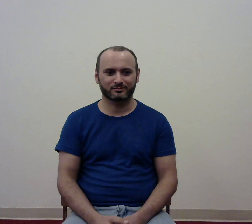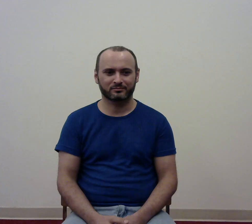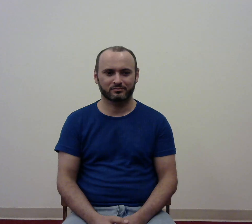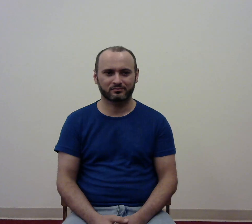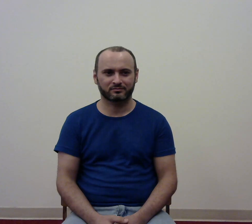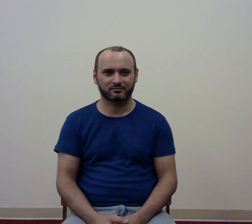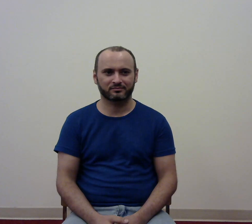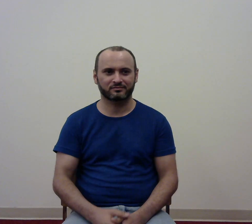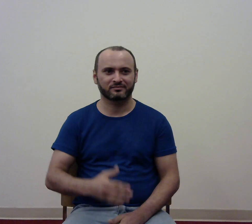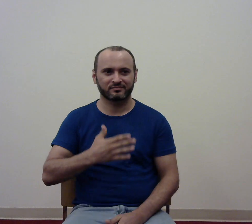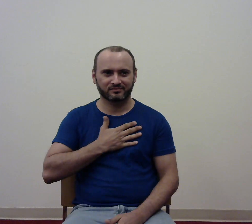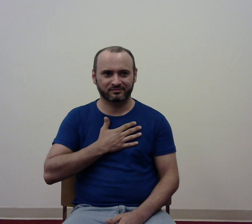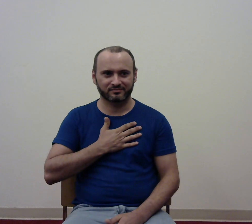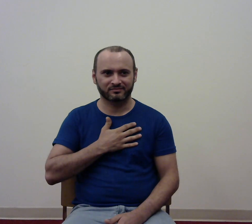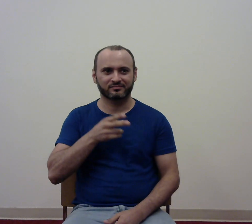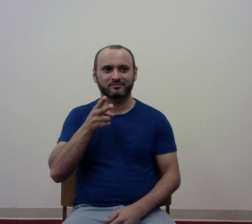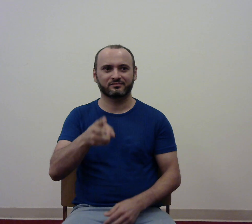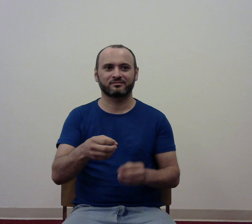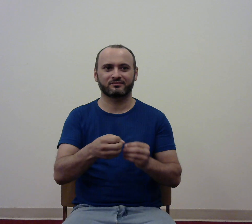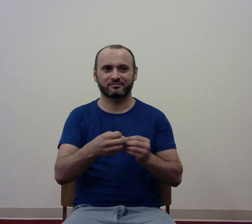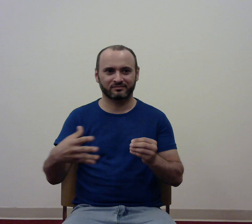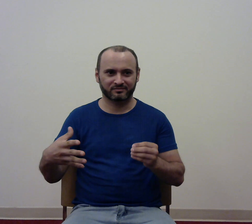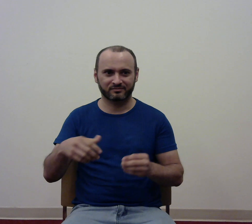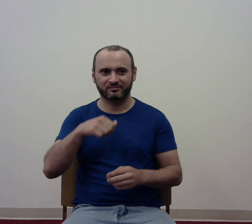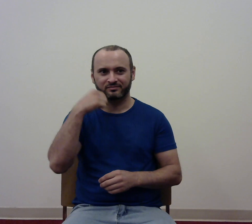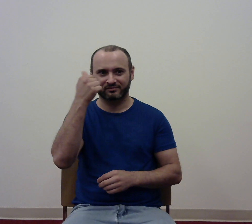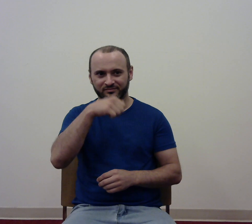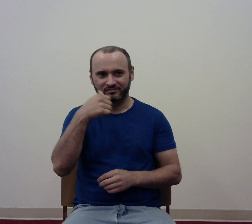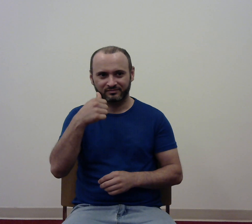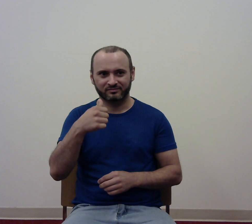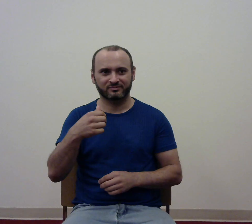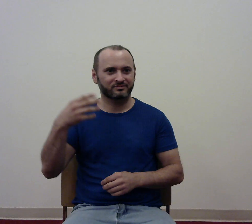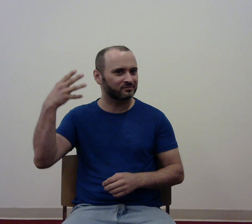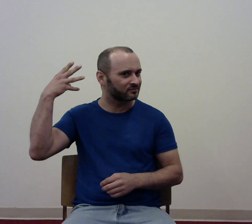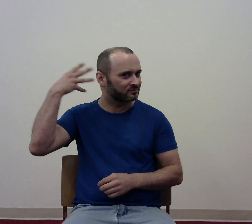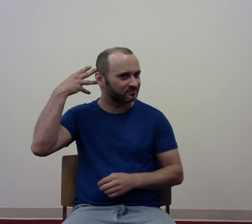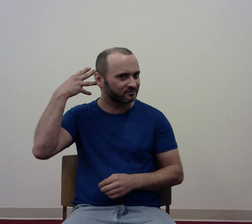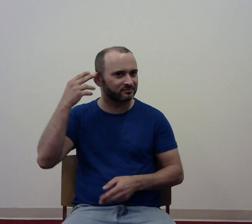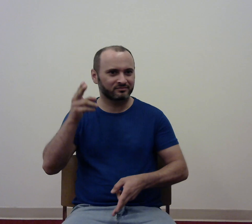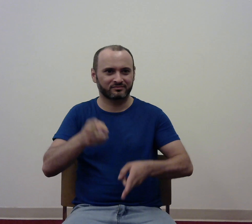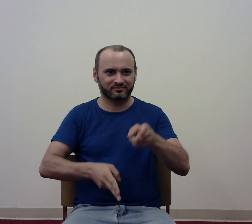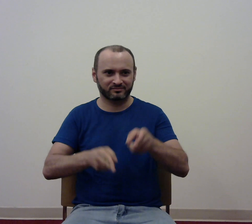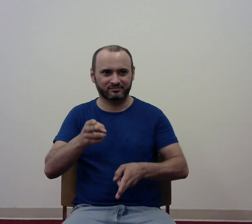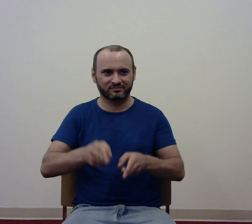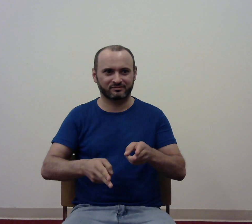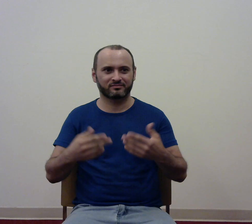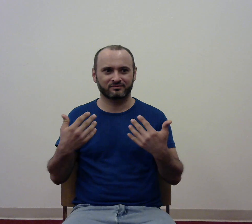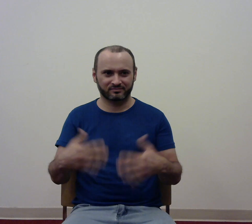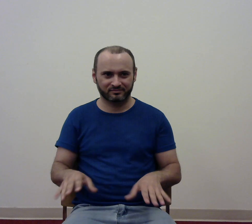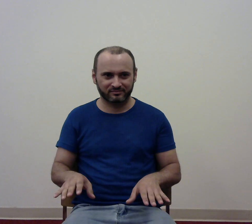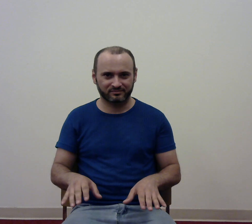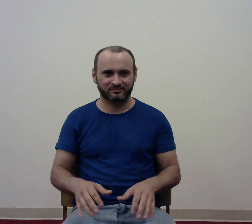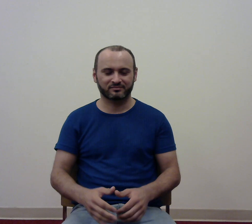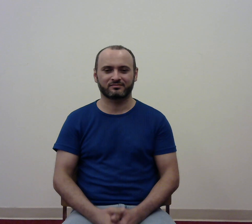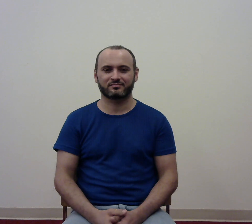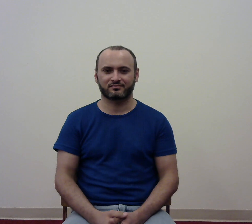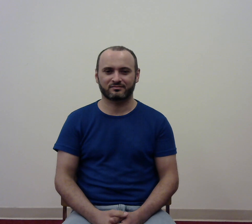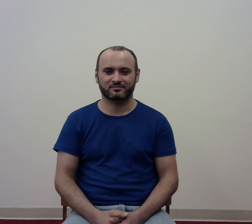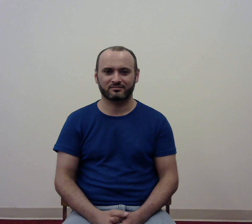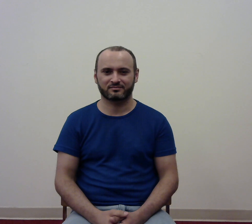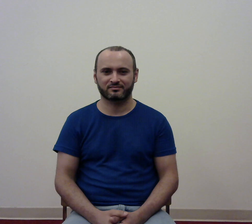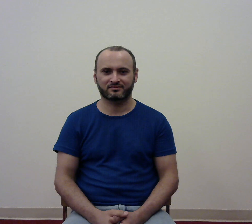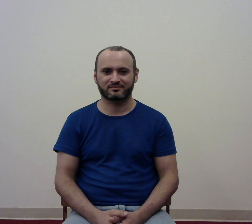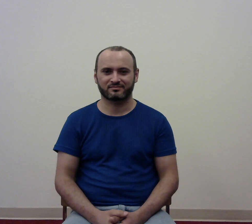Mən 2015-ci ildə koxlear implant əməliyyatı keçirmişəm